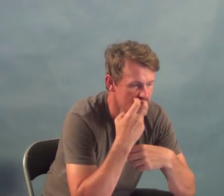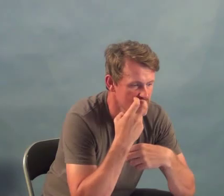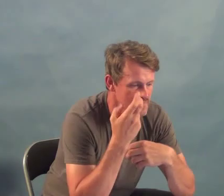Chyba...